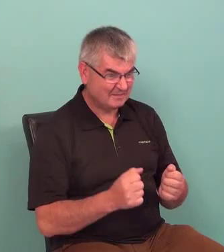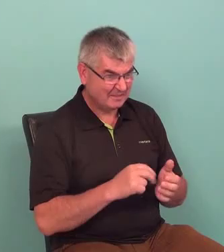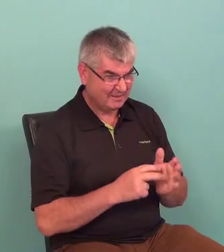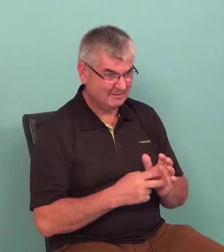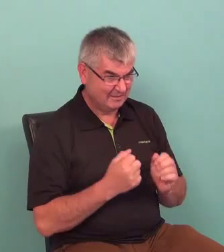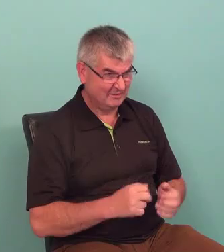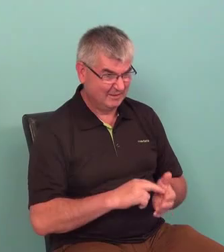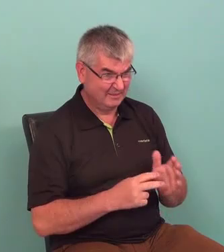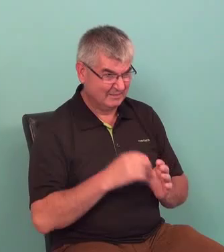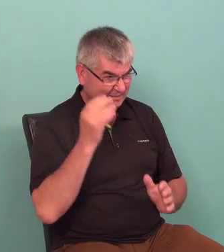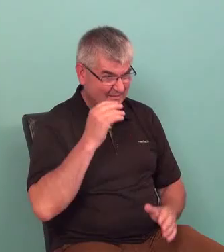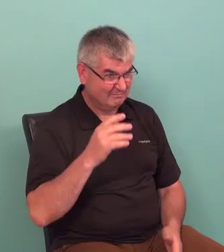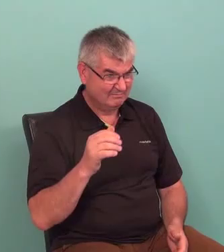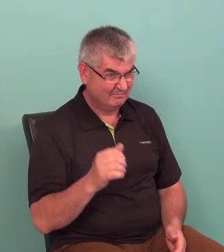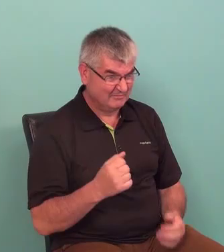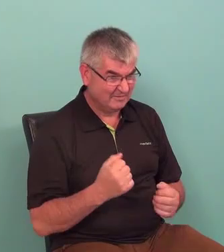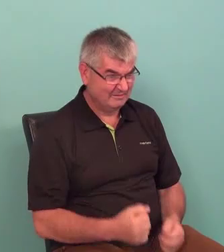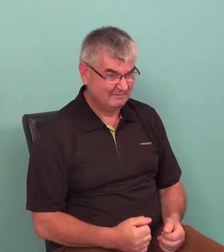Ciężko ci idzie nauka tańca?